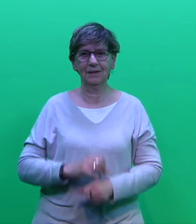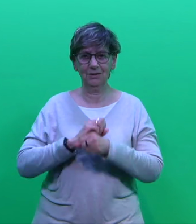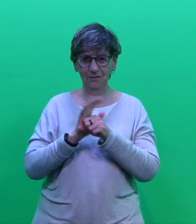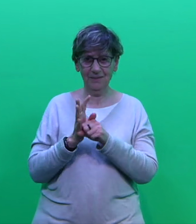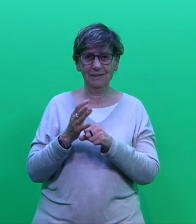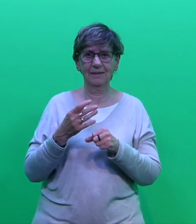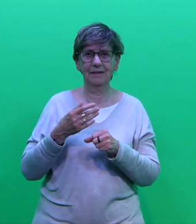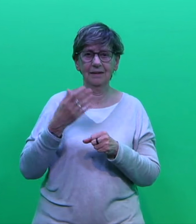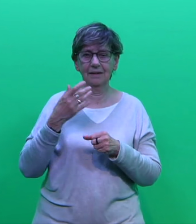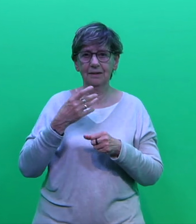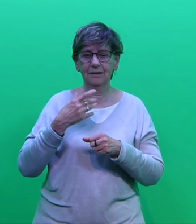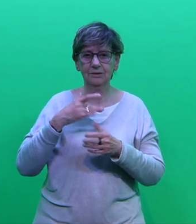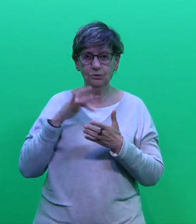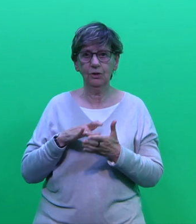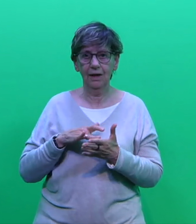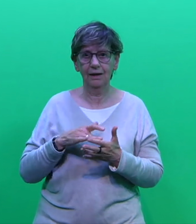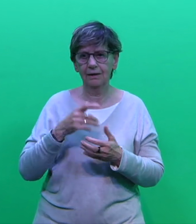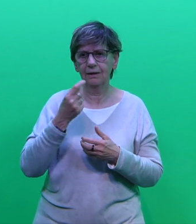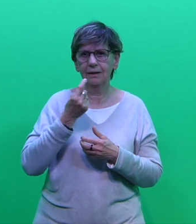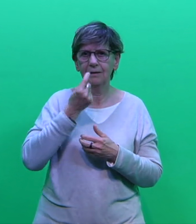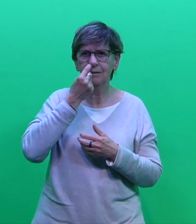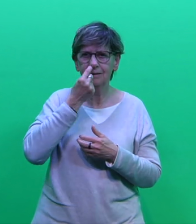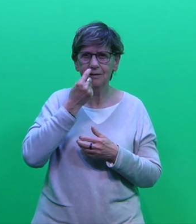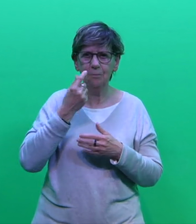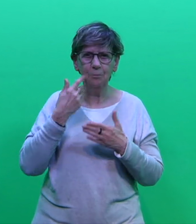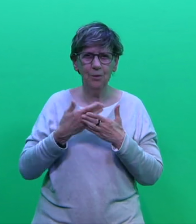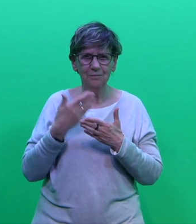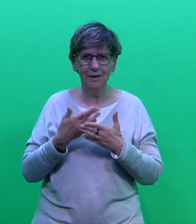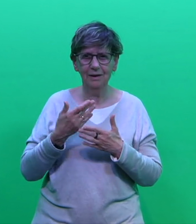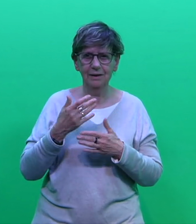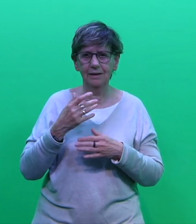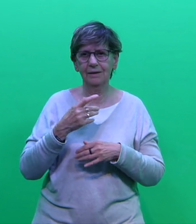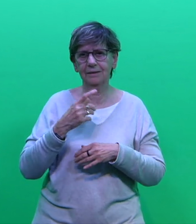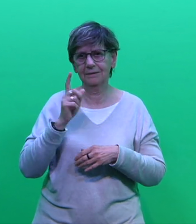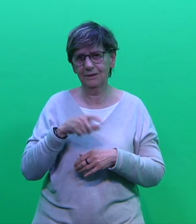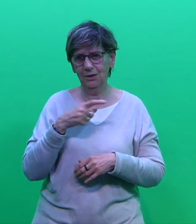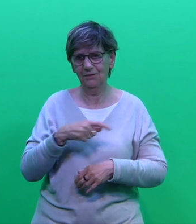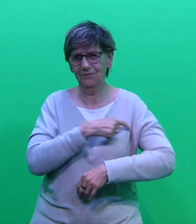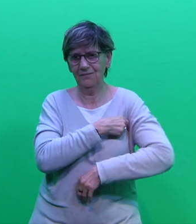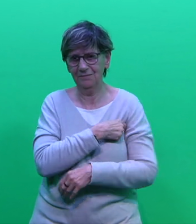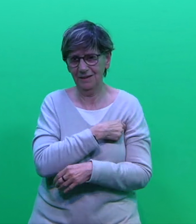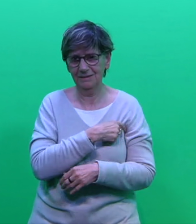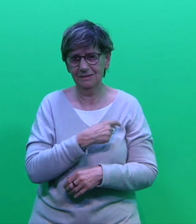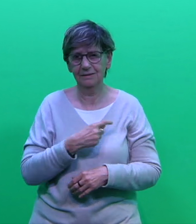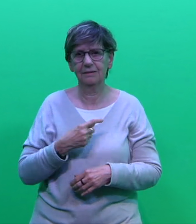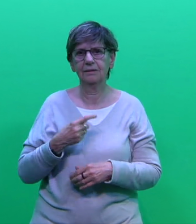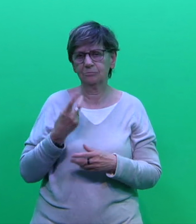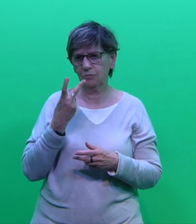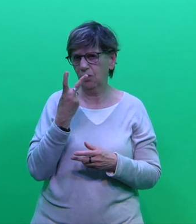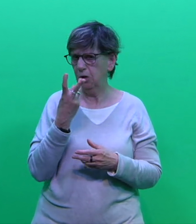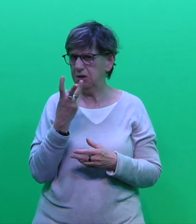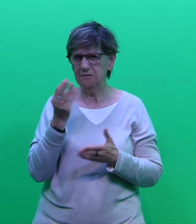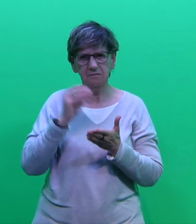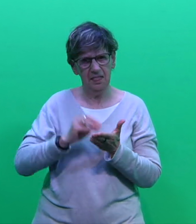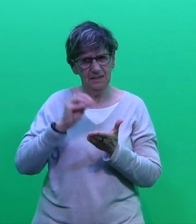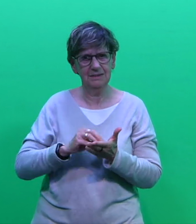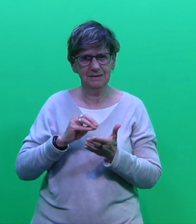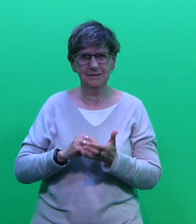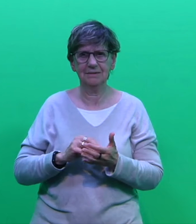Em van fer la prova PCR pel COVID i van mirar si tenia febre, unes dues o tres vegades.